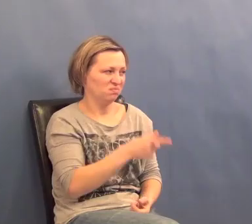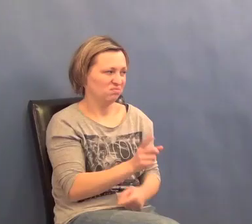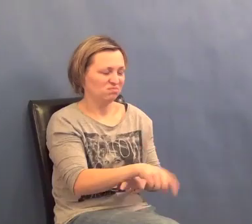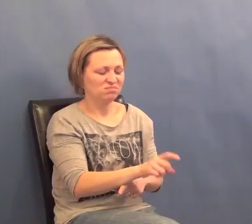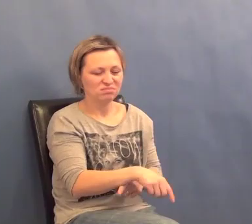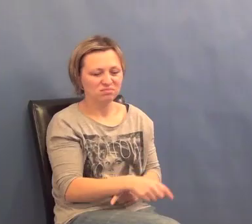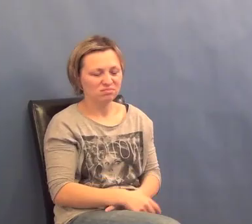Olewają.